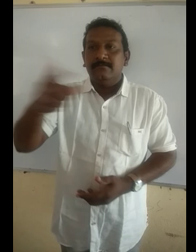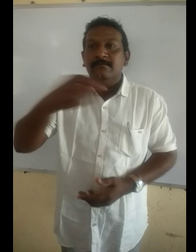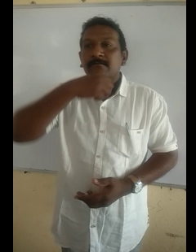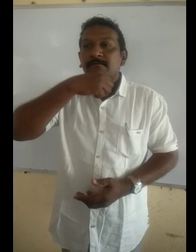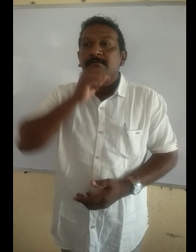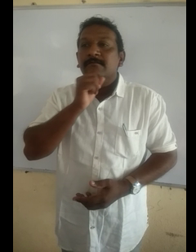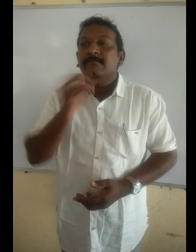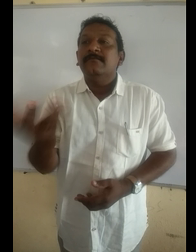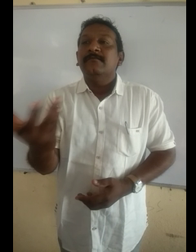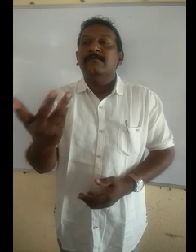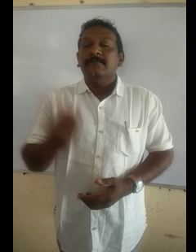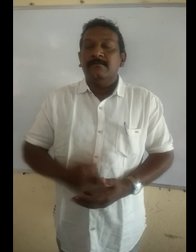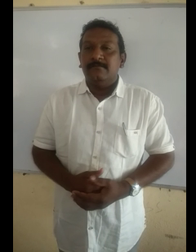i am (age)